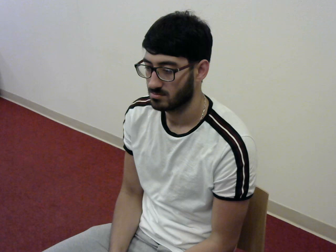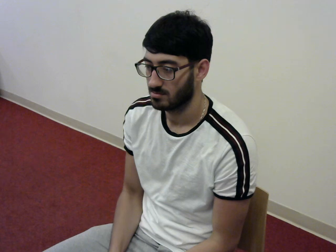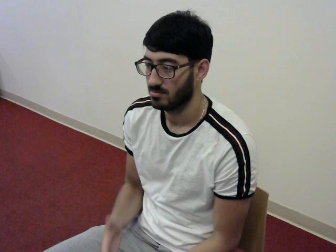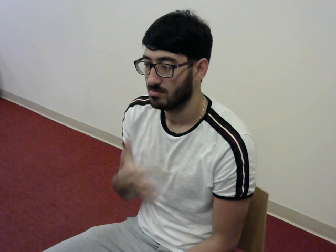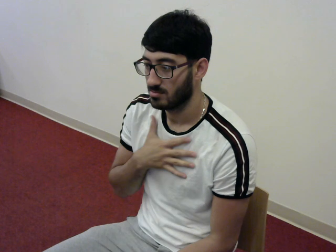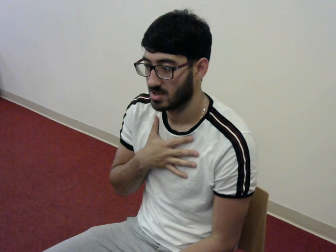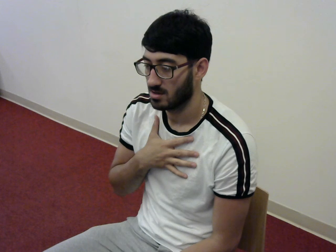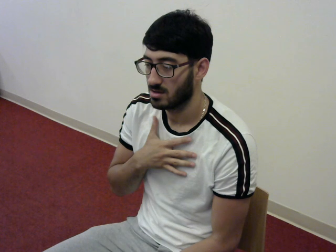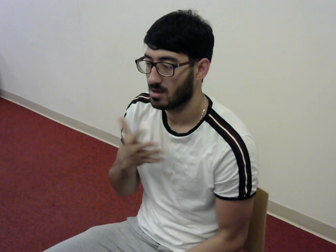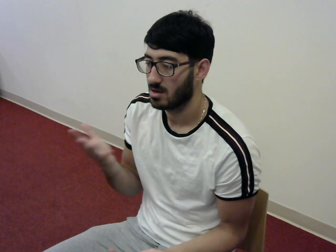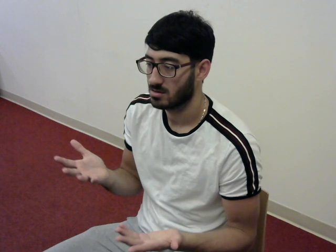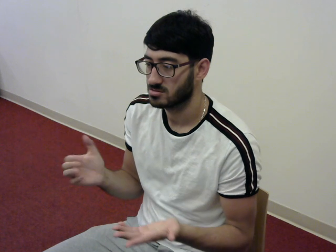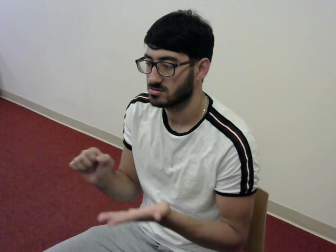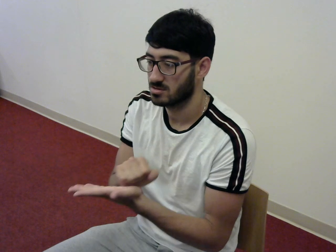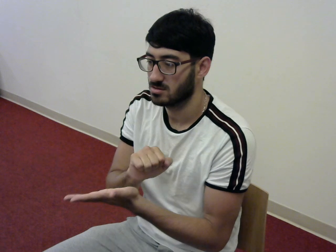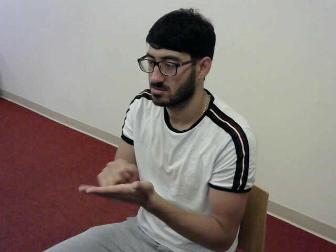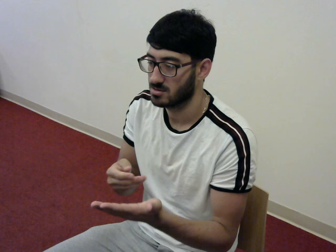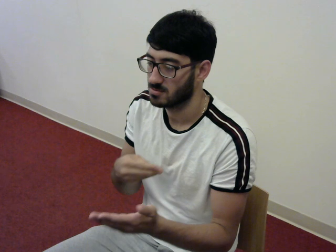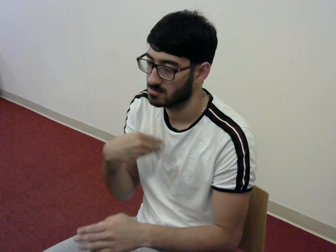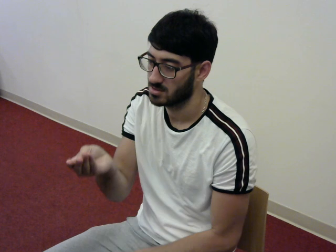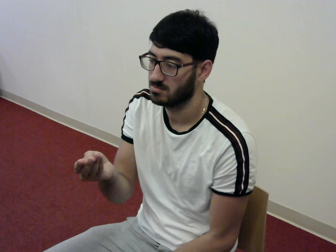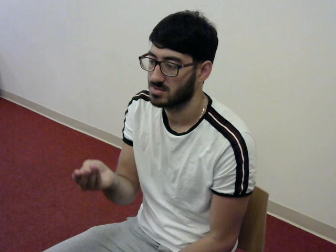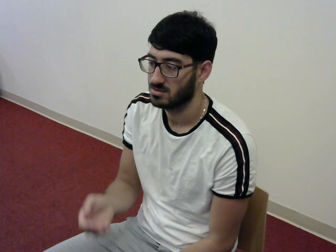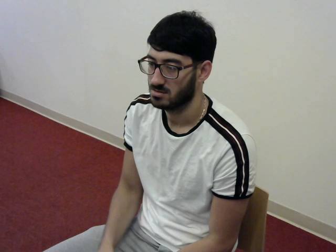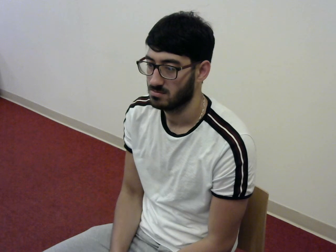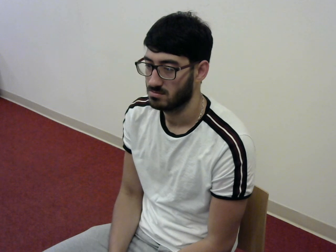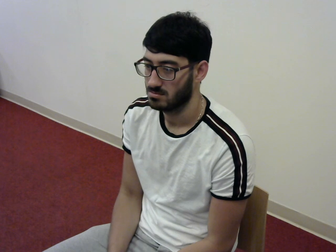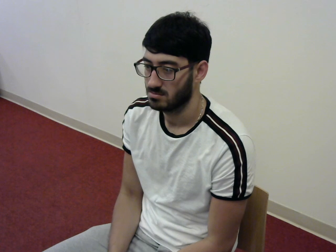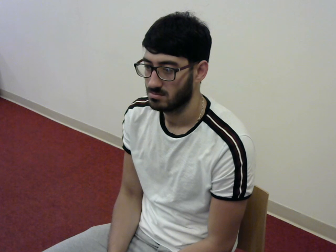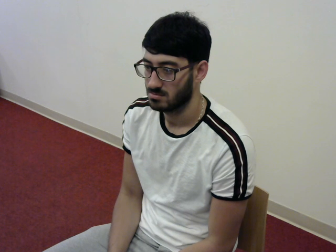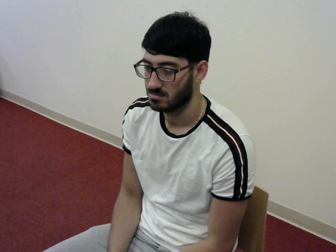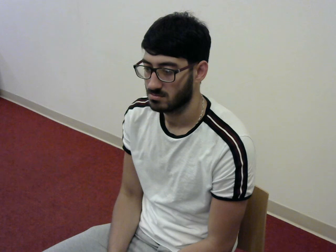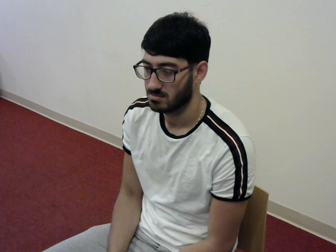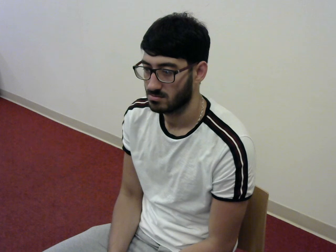Mən hansı sənədləri verməliyəm?